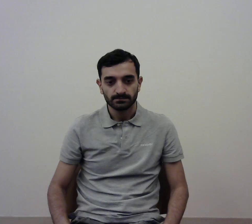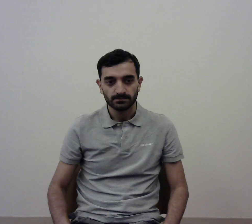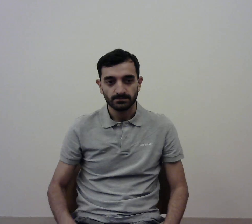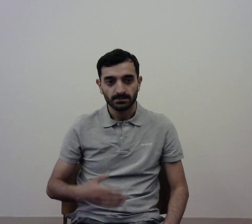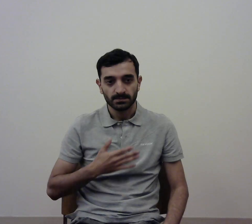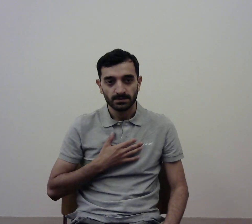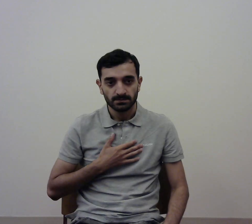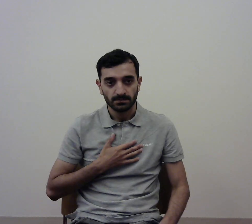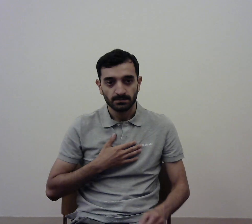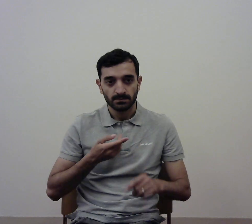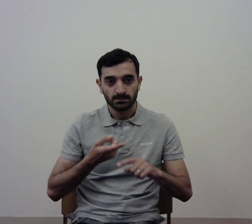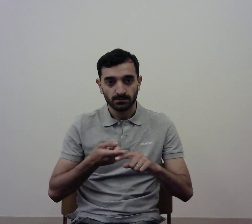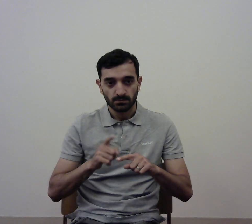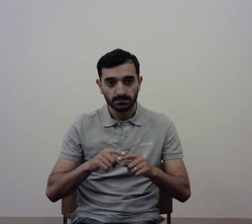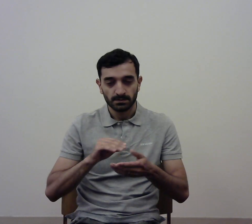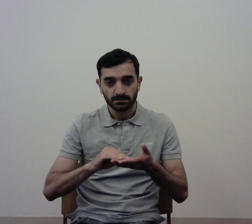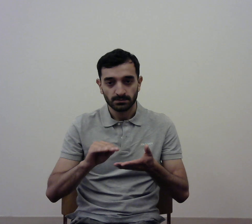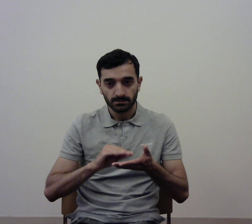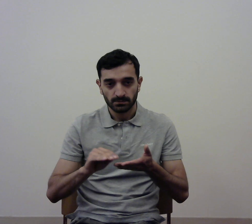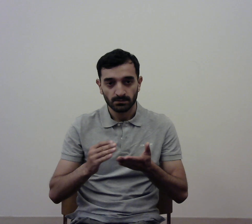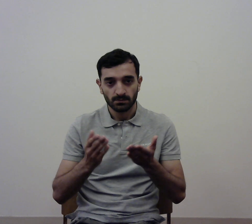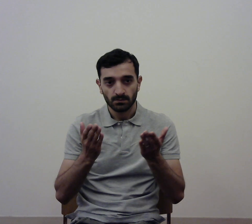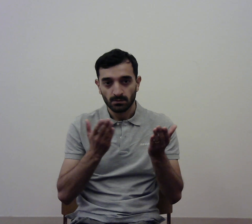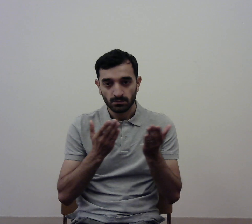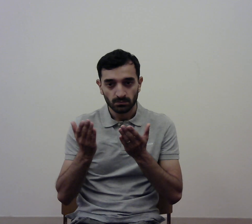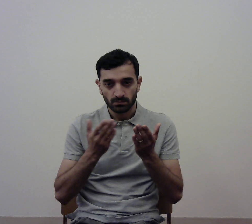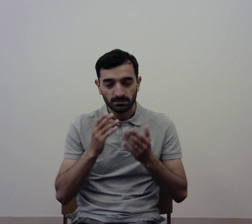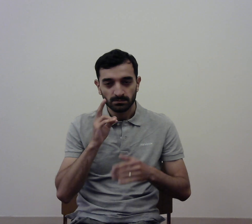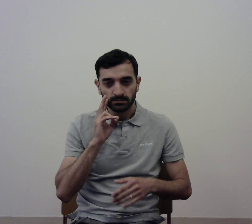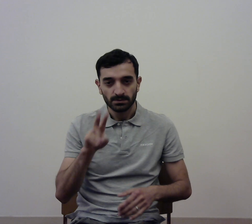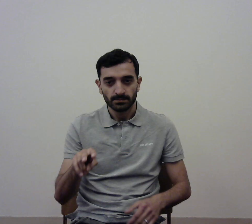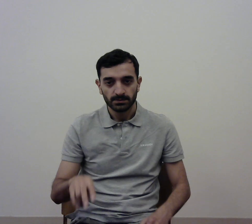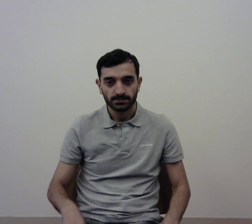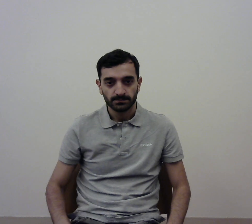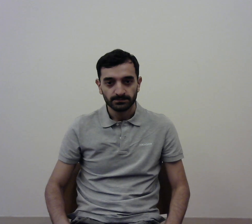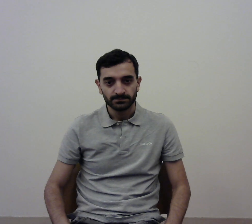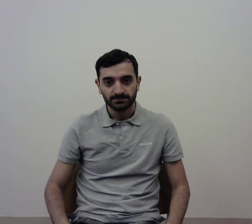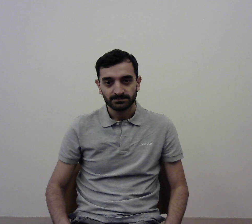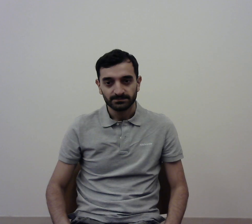Mən bu yazını oxuya bilmirəm